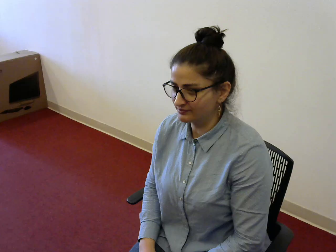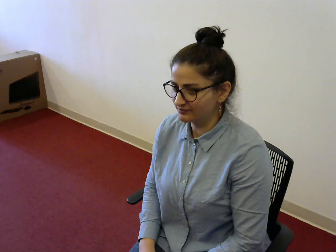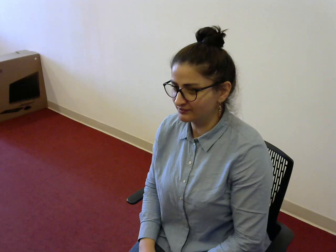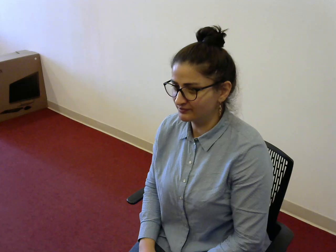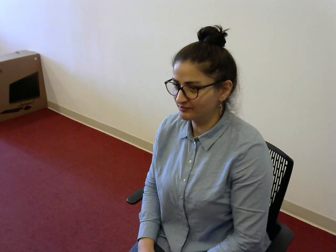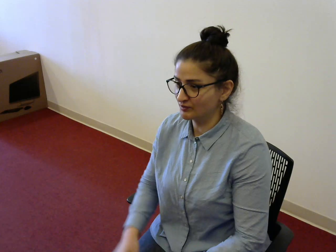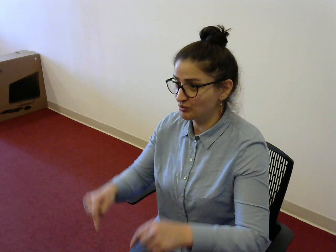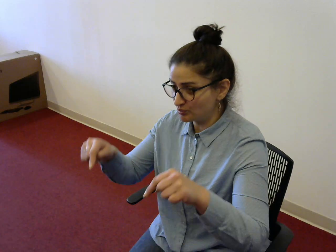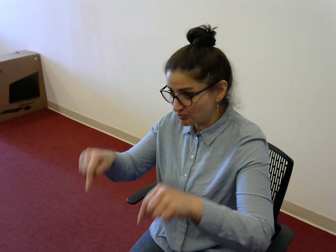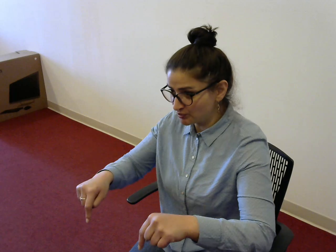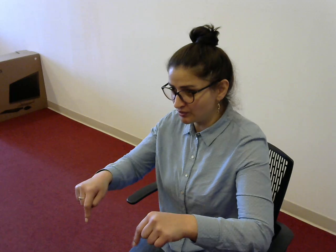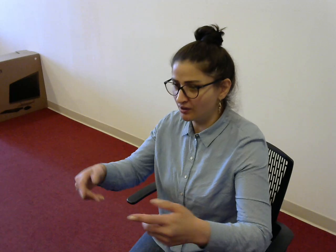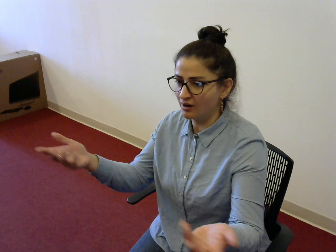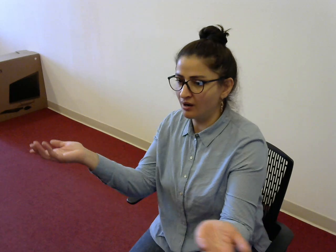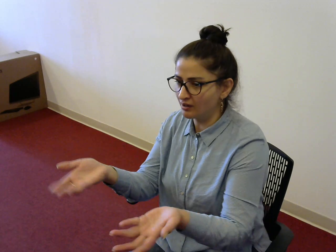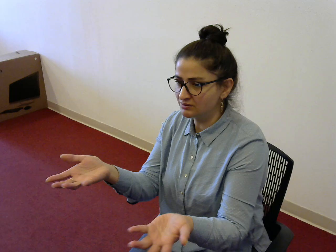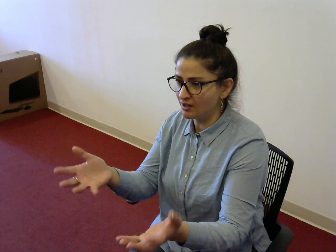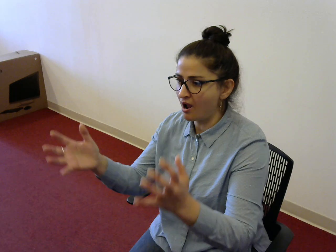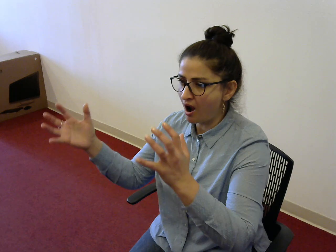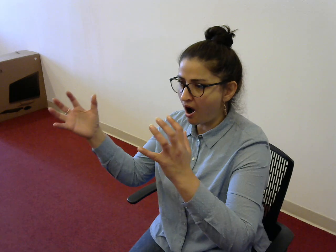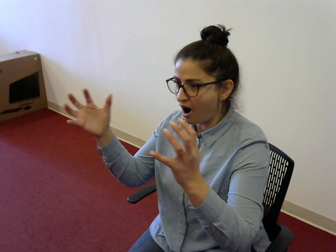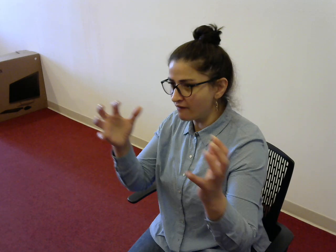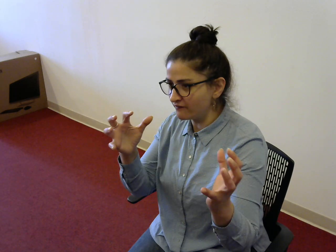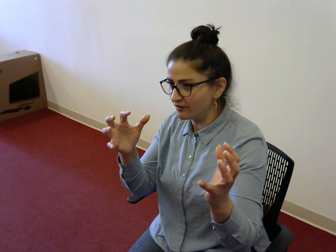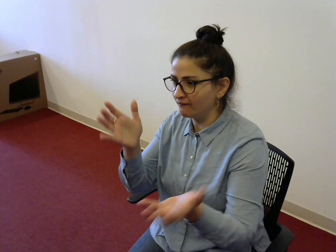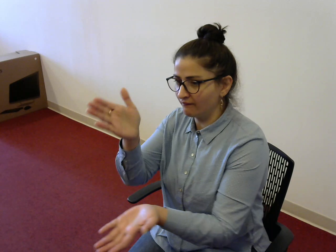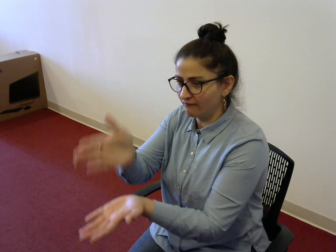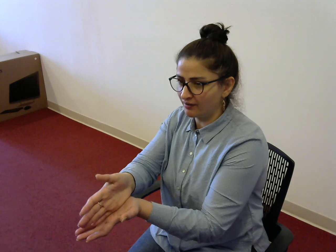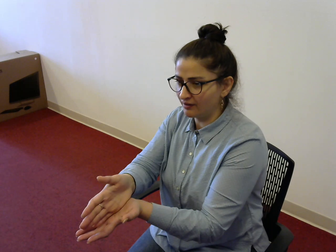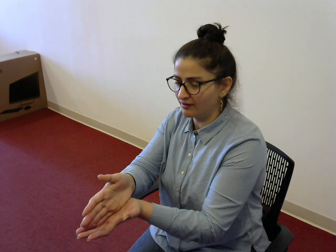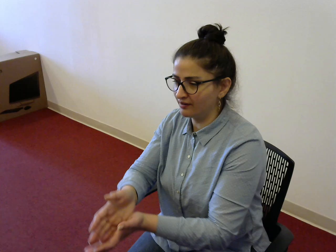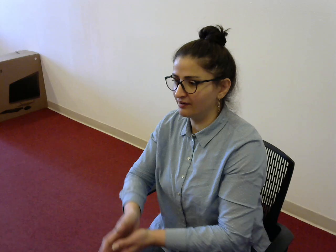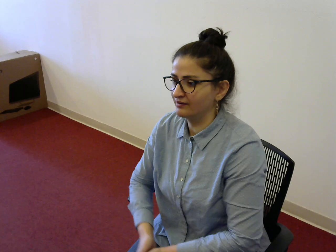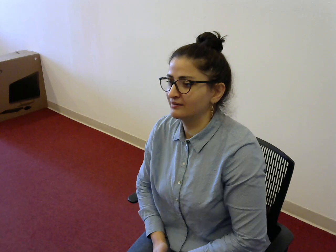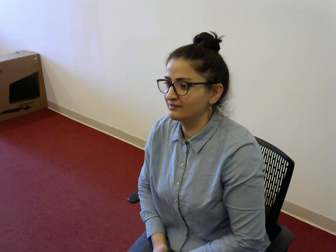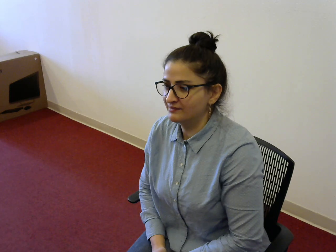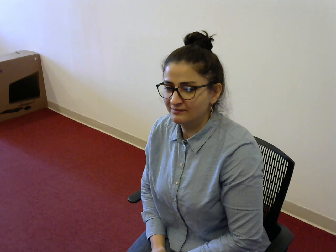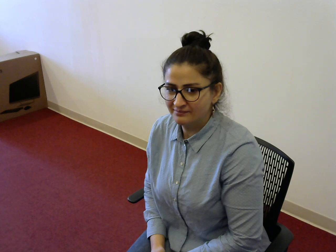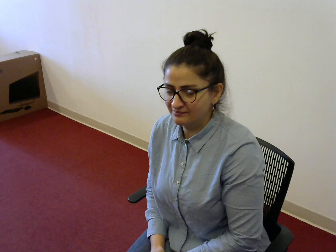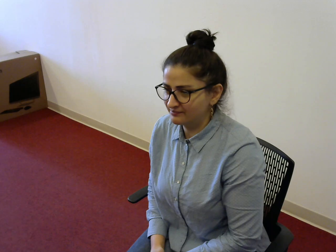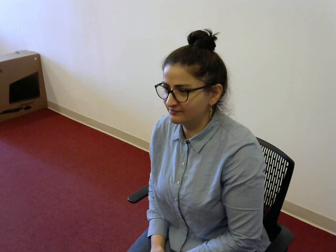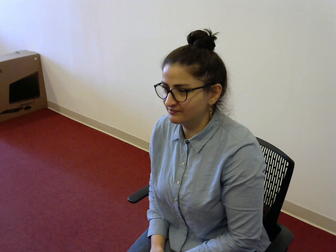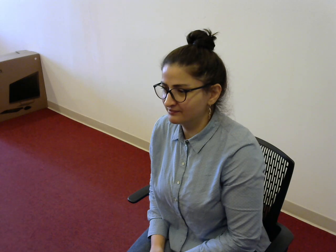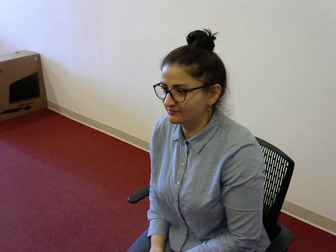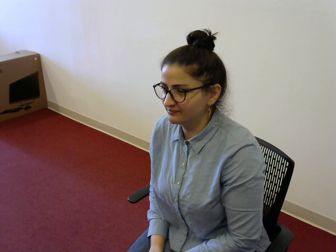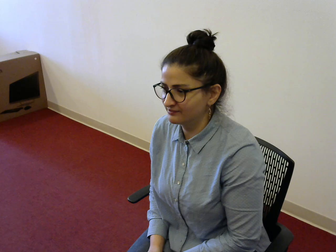Burda harda avtobus var?